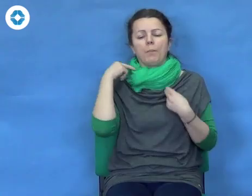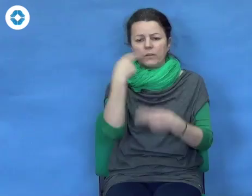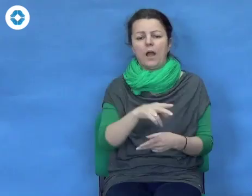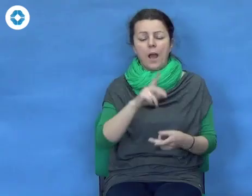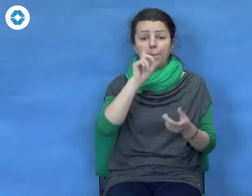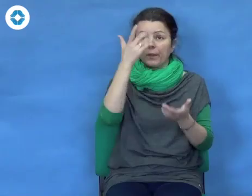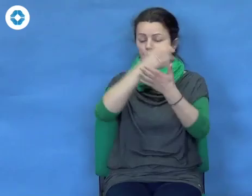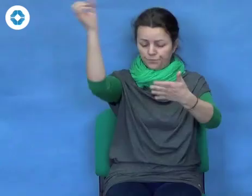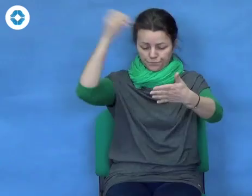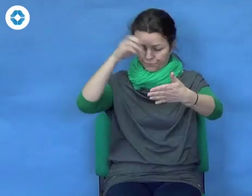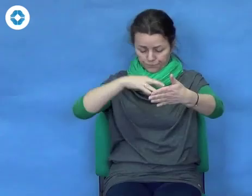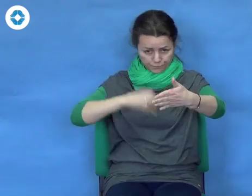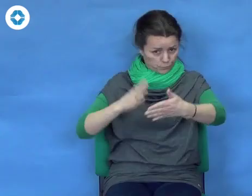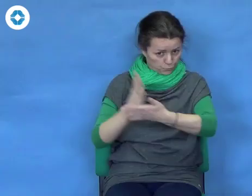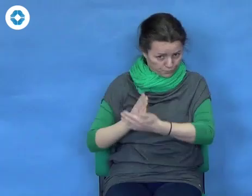Pan już skończył zbieranie.